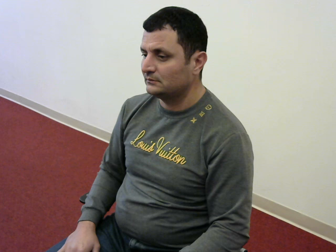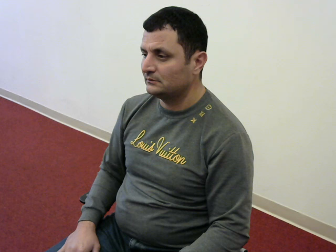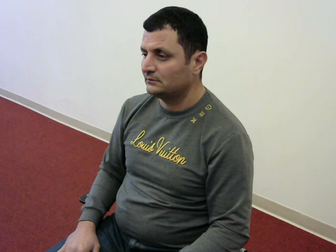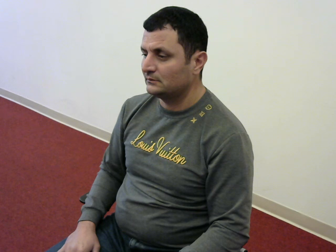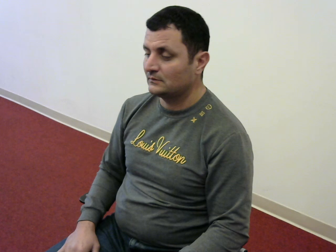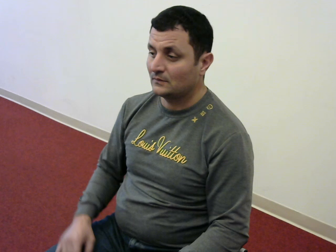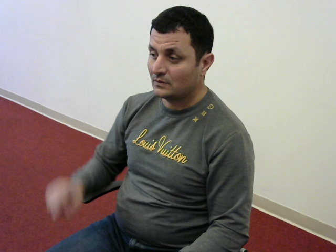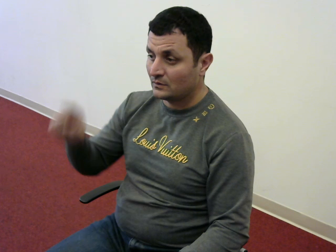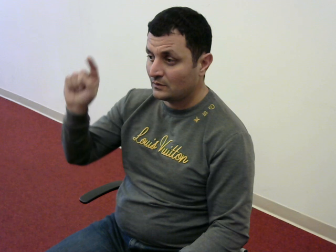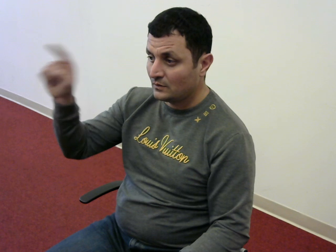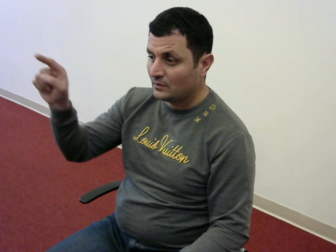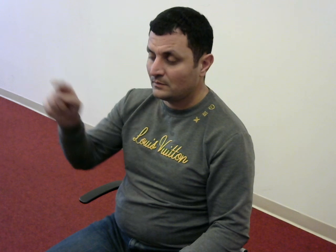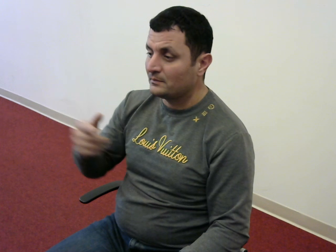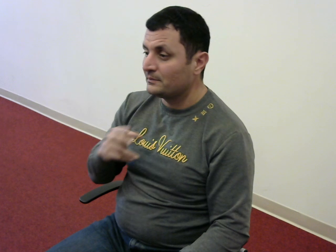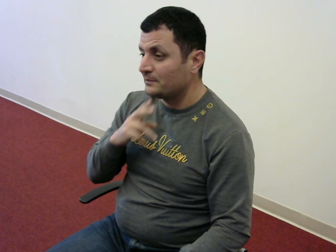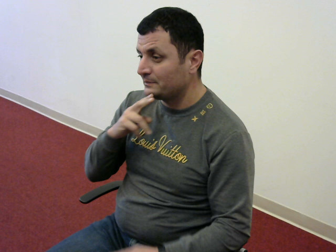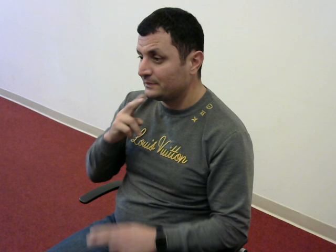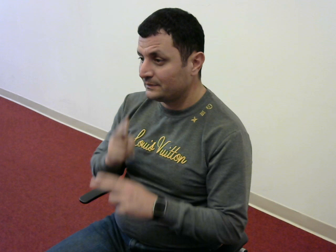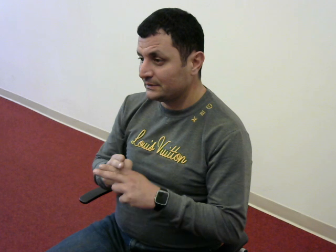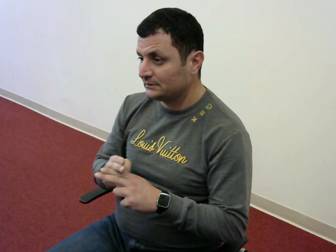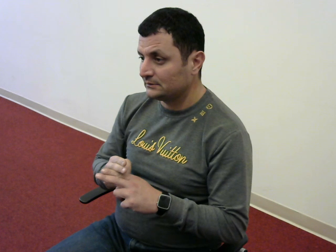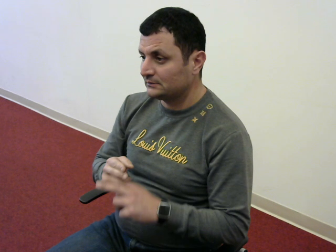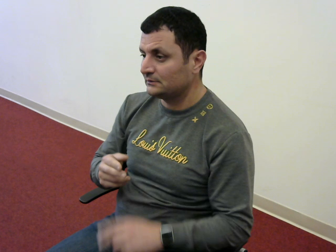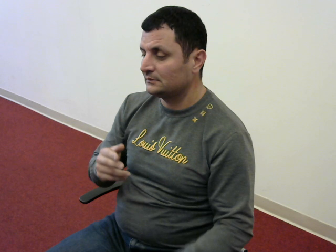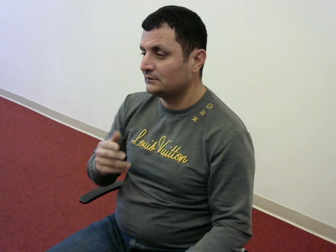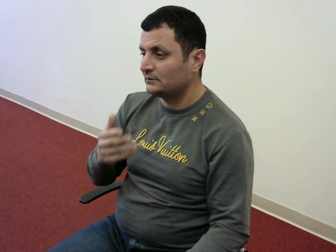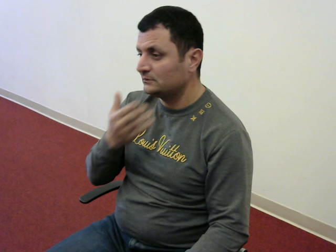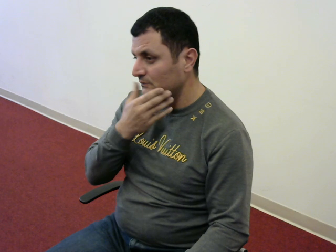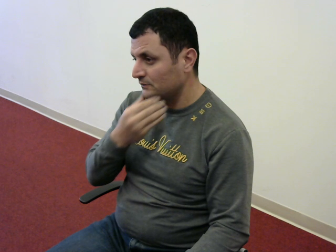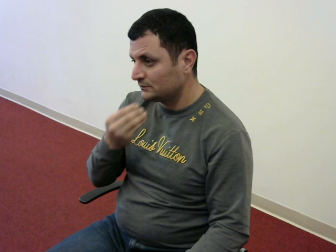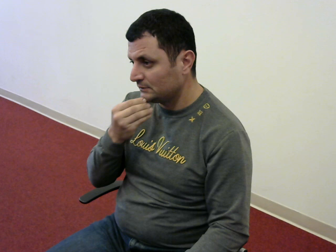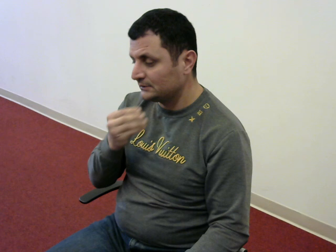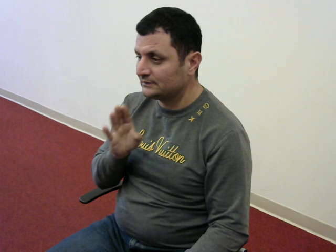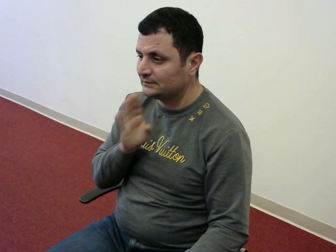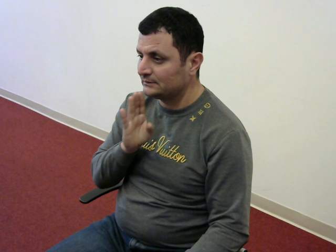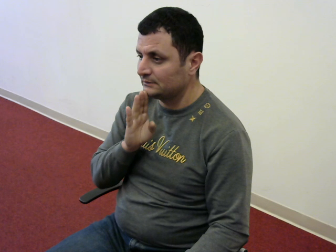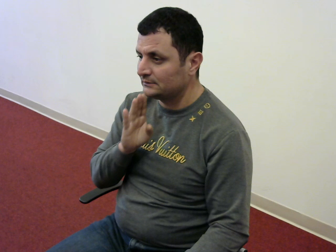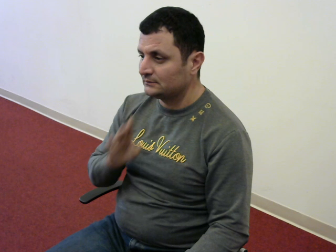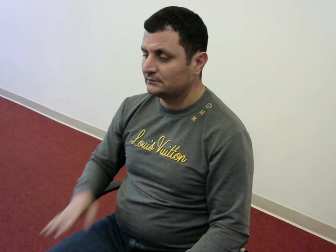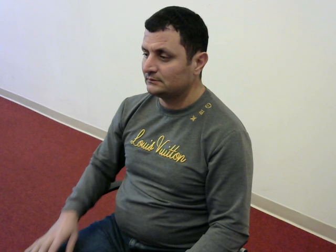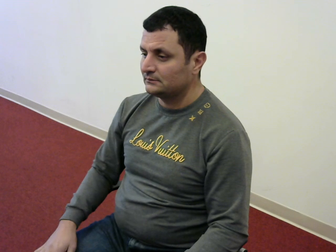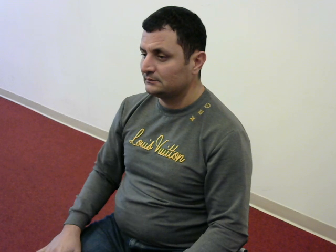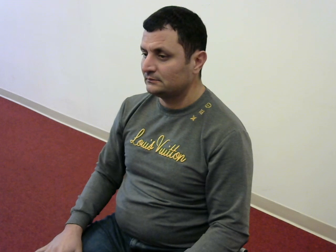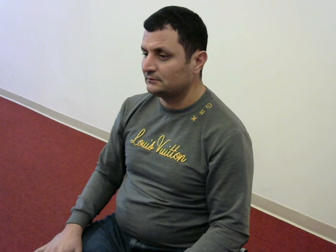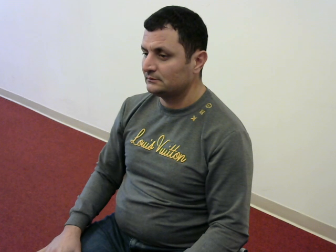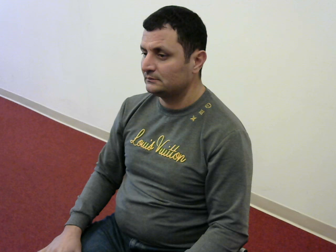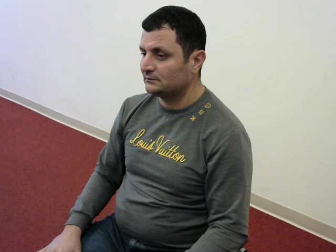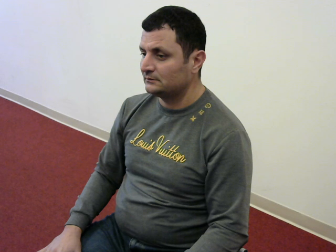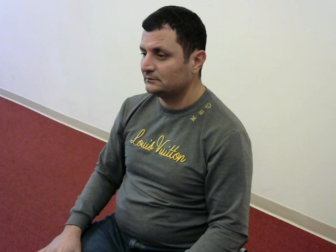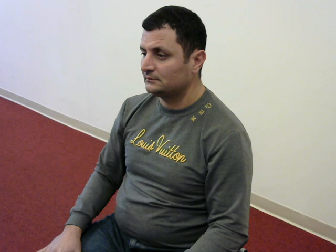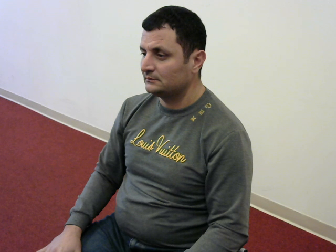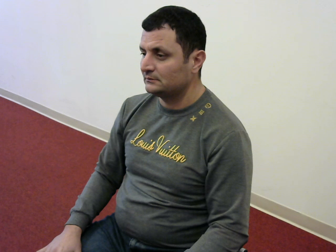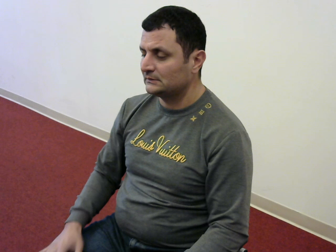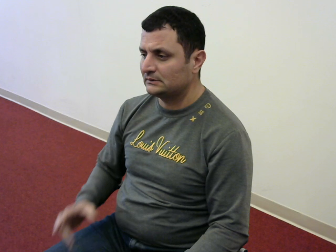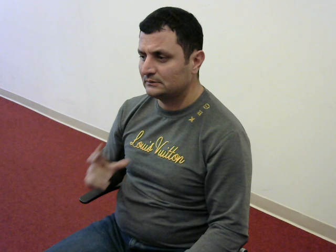Onun bacısı gözəl qızdır